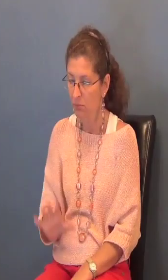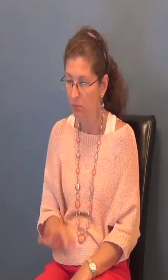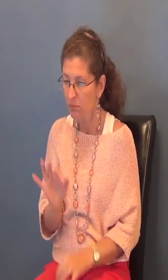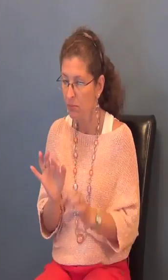Super.